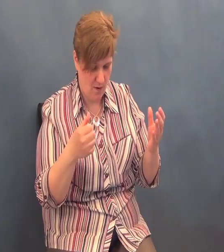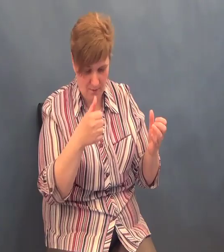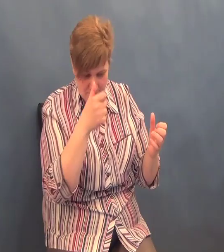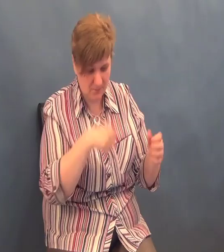Nie mogę.